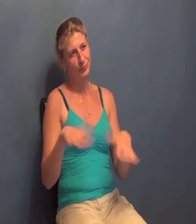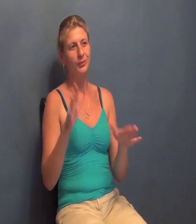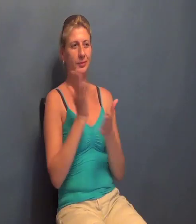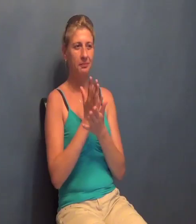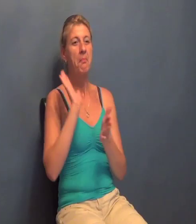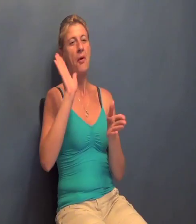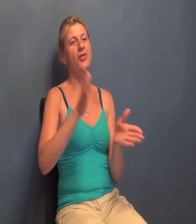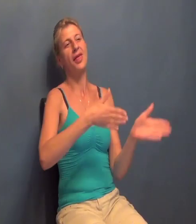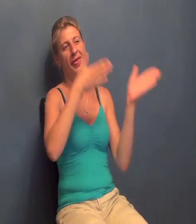Potem, następnie...